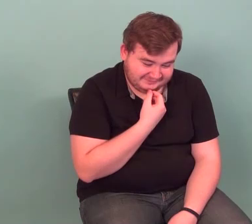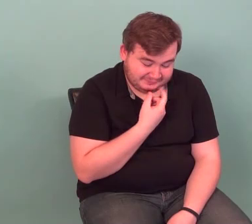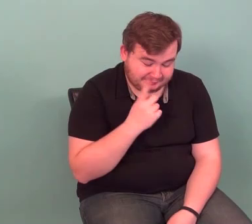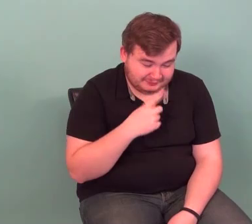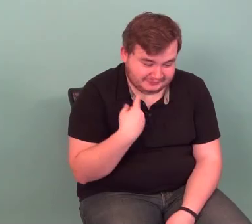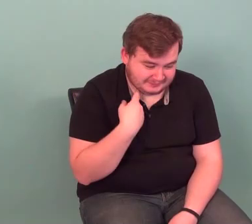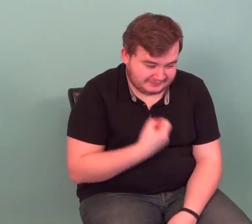Tak naprawdę, to jest śmieszne.